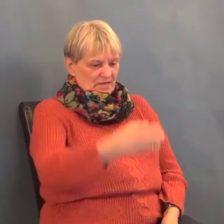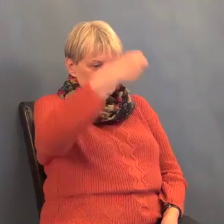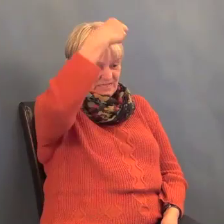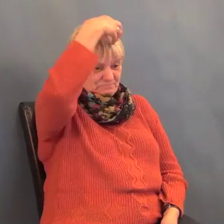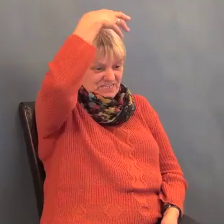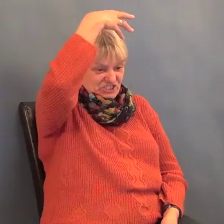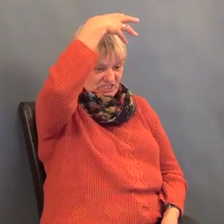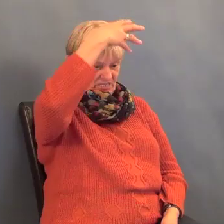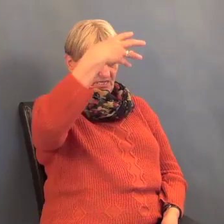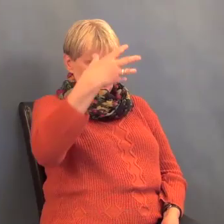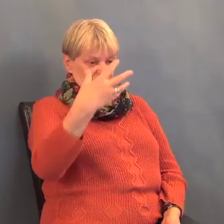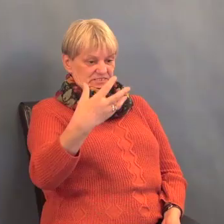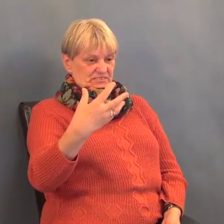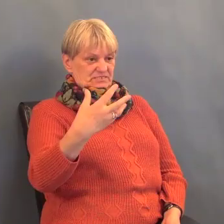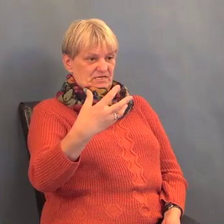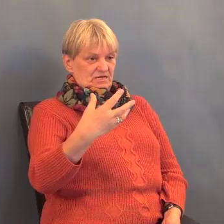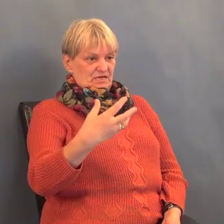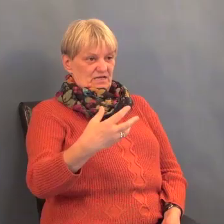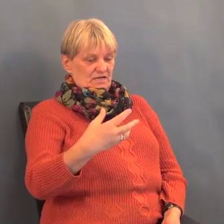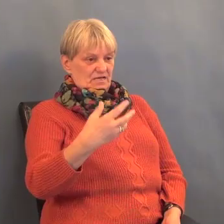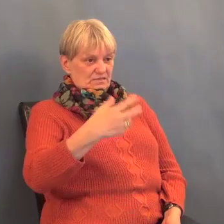A to jest prysznic.